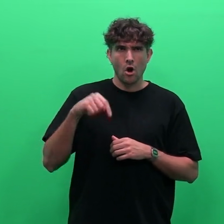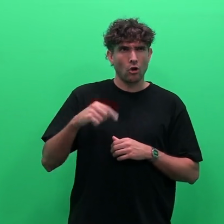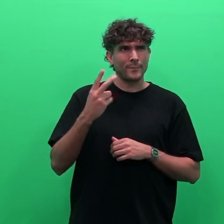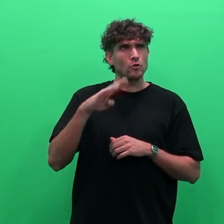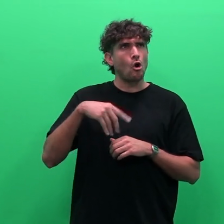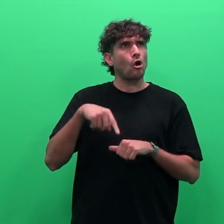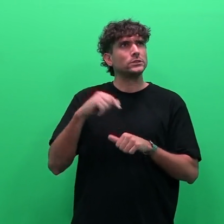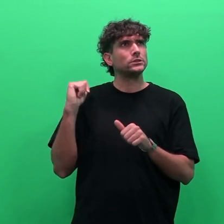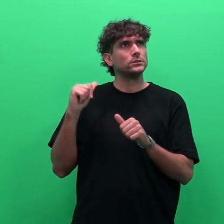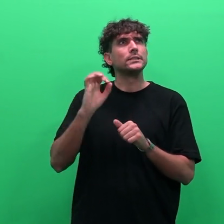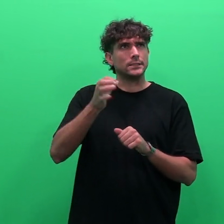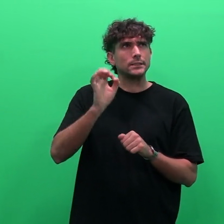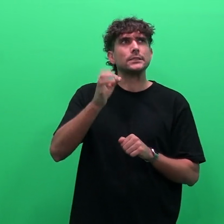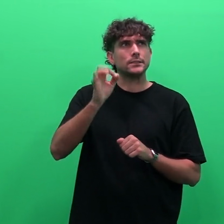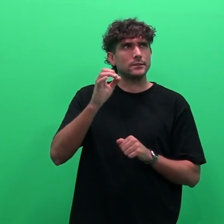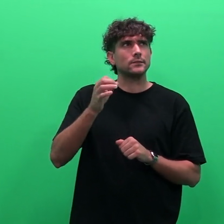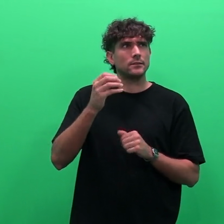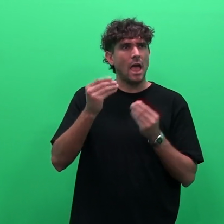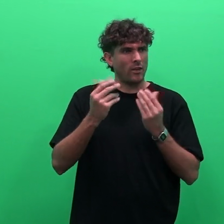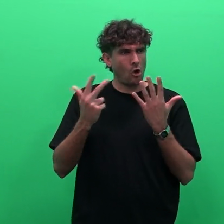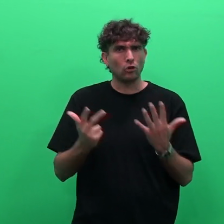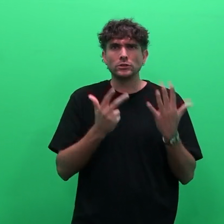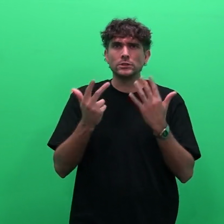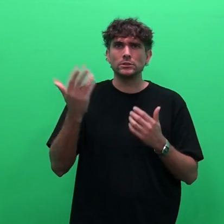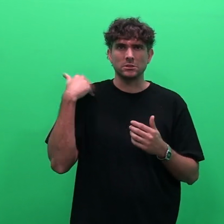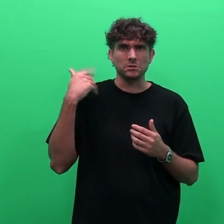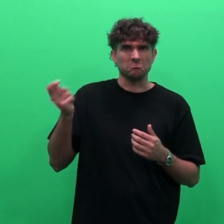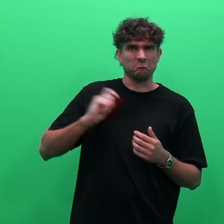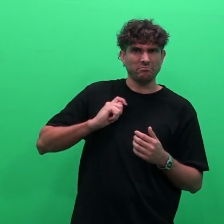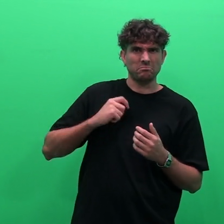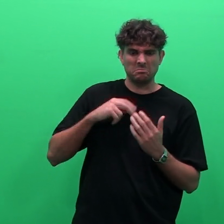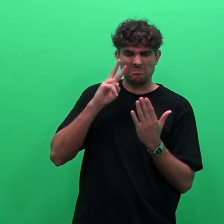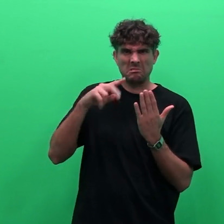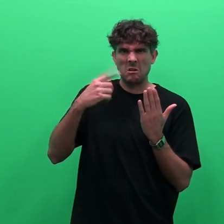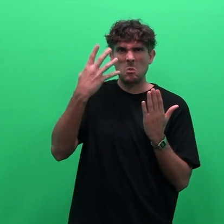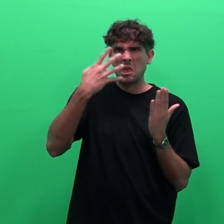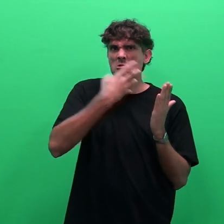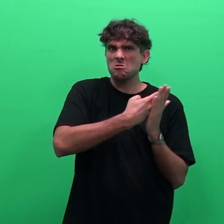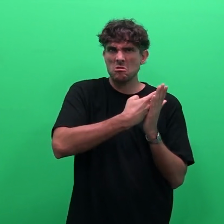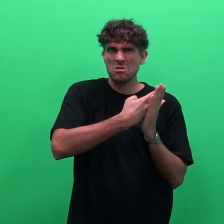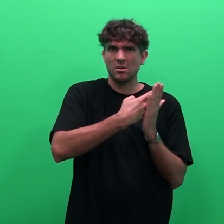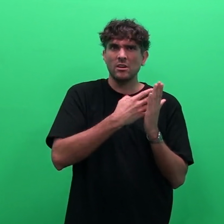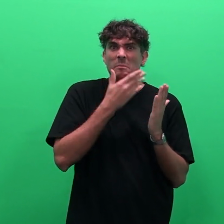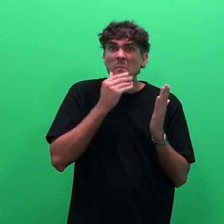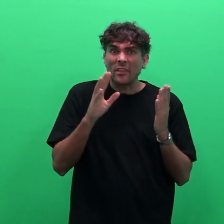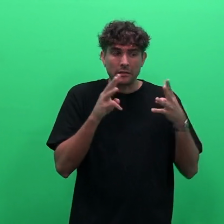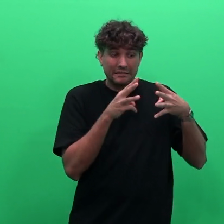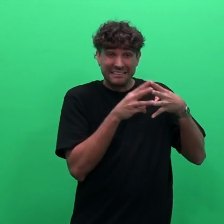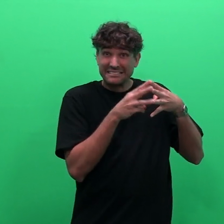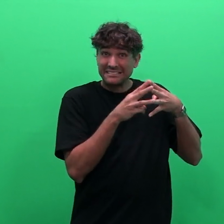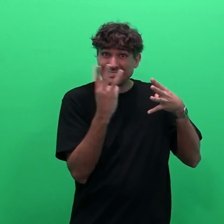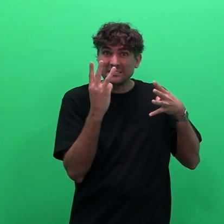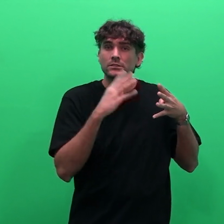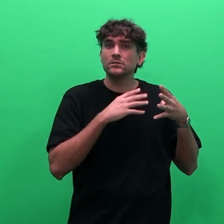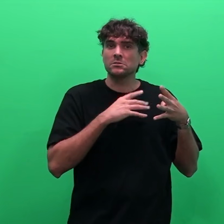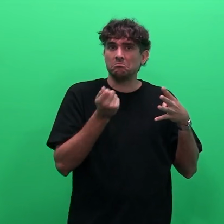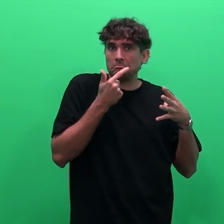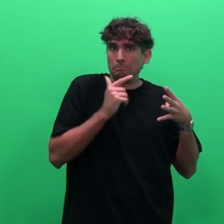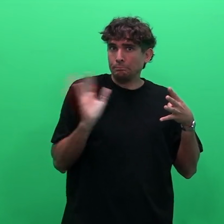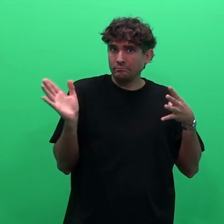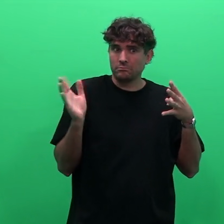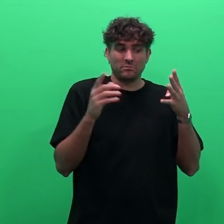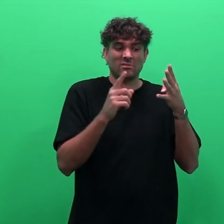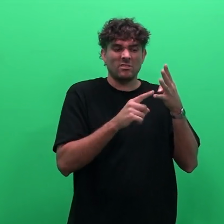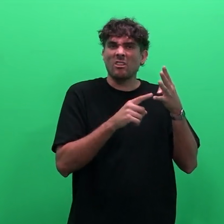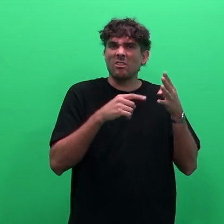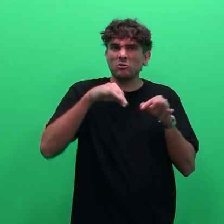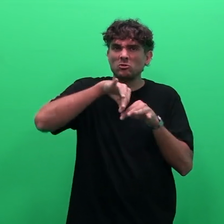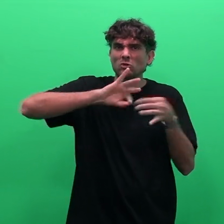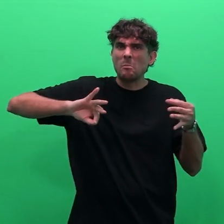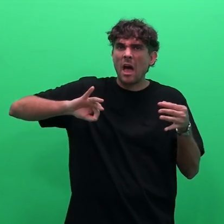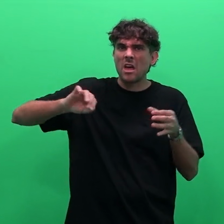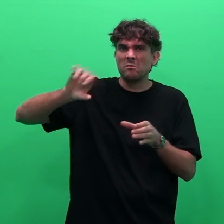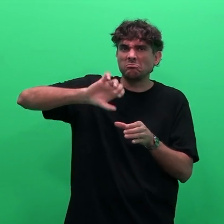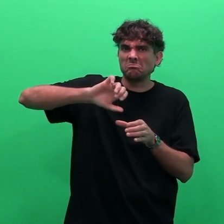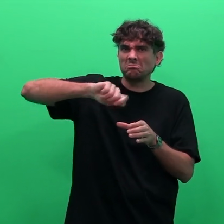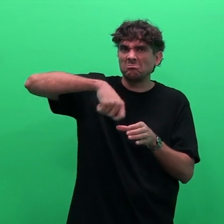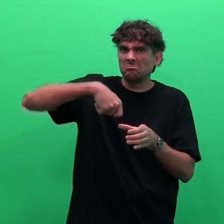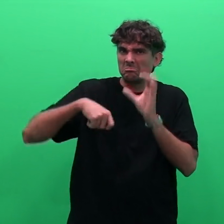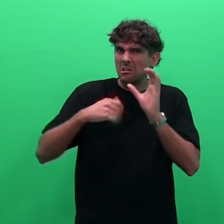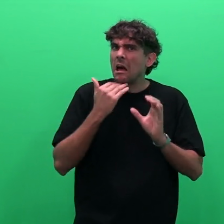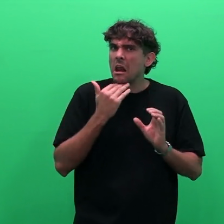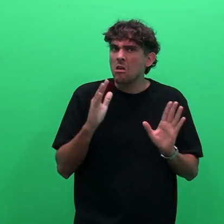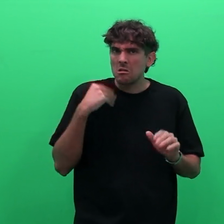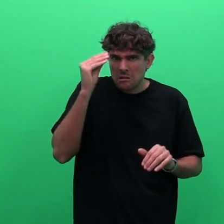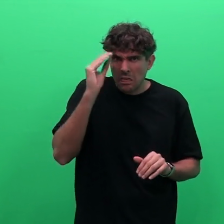Avui, en les últimes vint-i-quatre hores... Sí, em sembla que fa vuit hores em van receptar quatre coses, em sembla que les tres primeres eren pastilles i la quarta era un sobre.